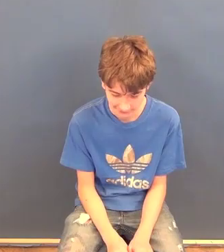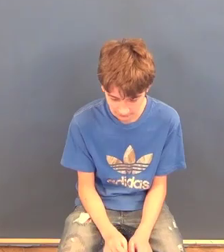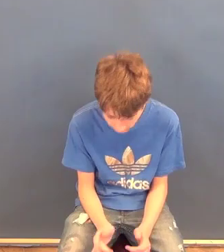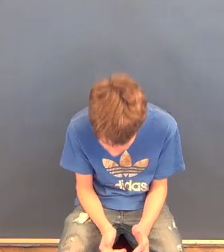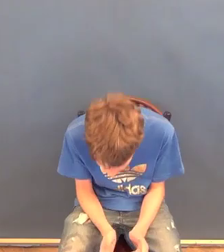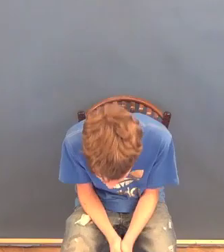Rower.